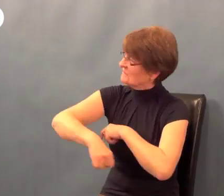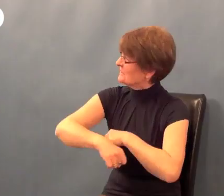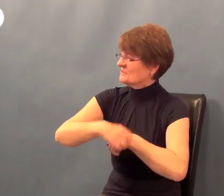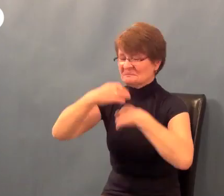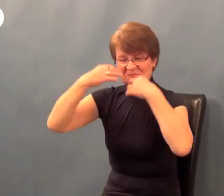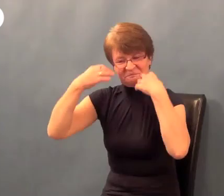Zdenerwował się.